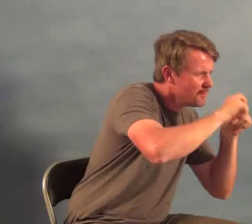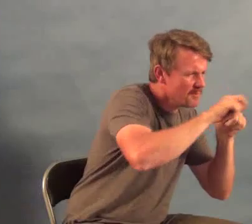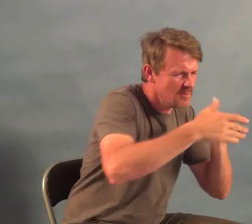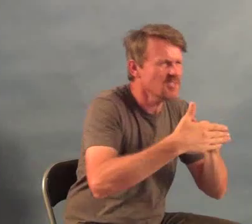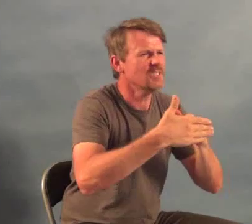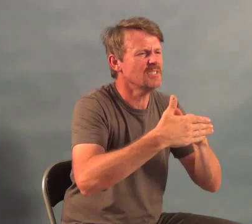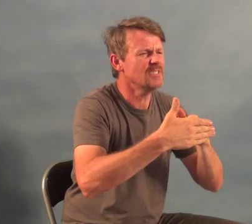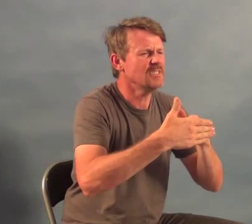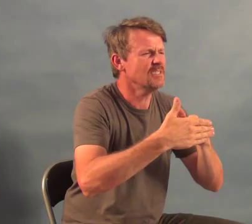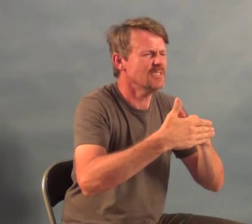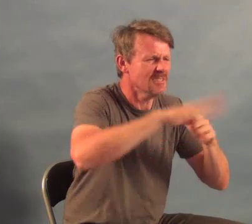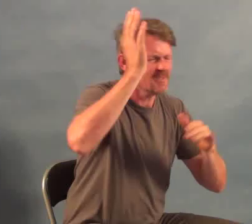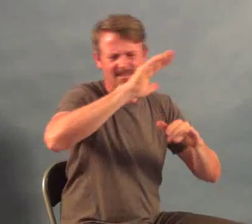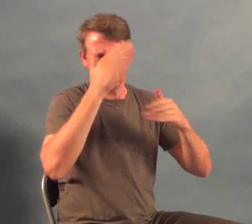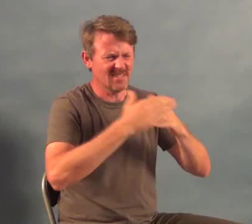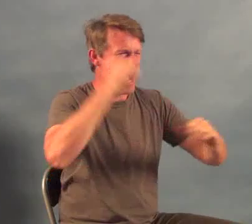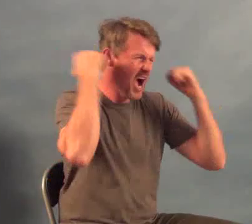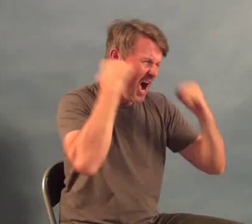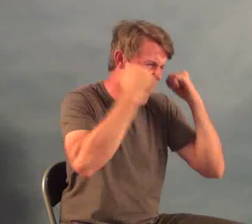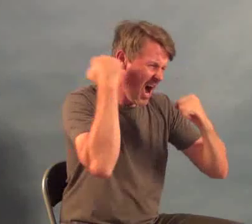Jedne drzwi nie chcą się otworzyć, dlatego walą w nie bardzo głośno.